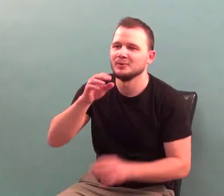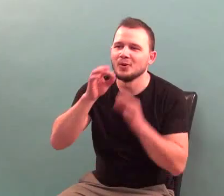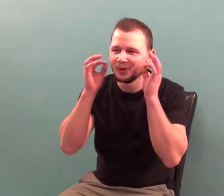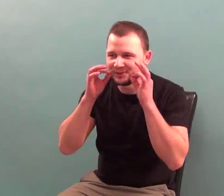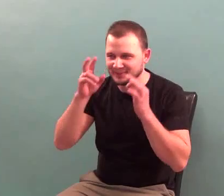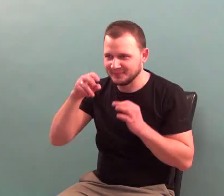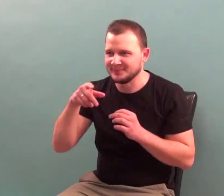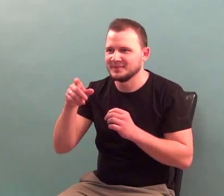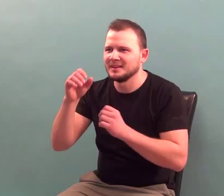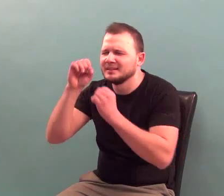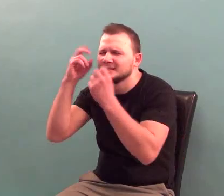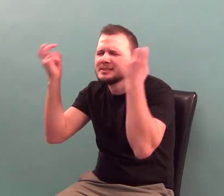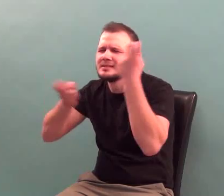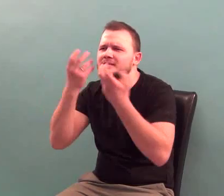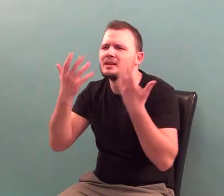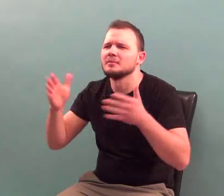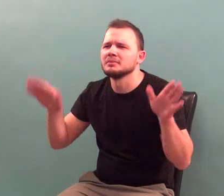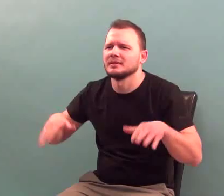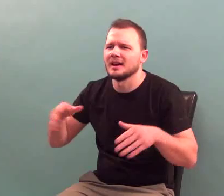Kot patrzy przez lornetkę, szuka, chce znaleźć ptaka.